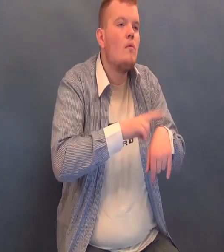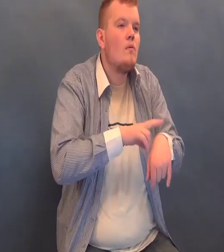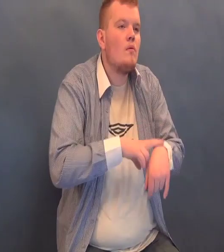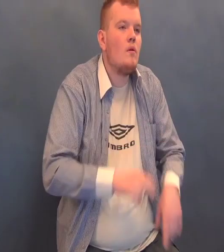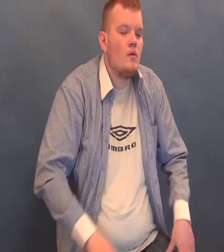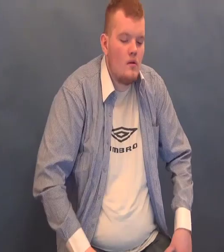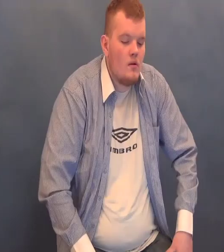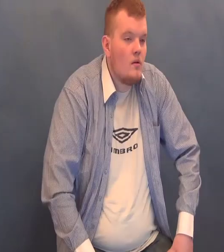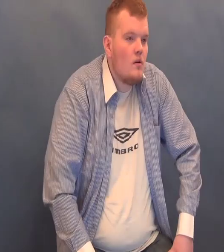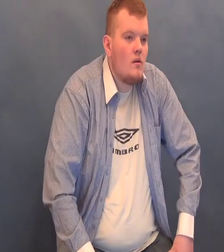A o której godzinie?